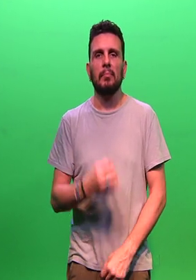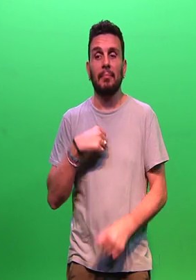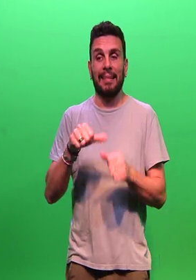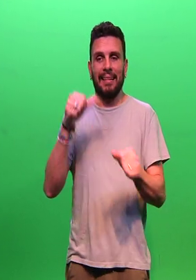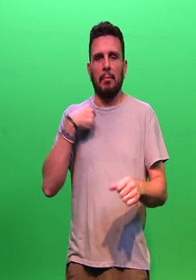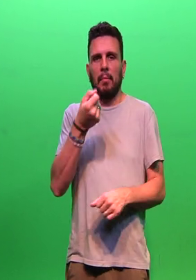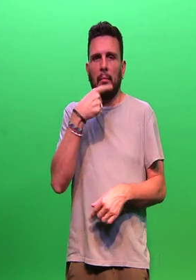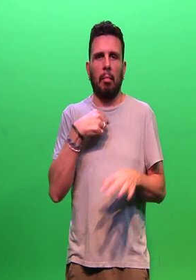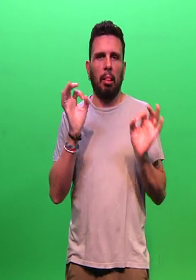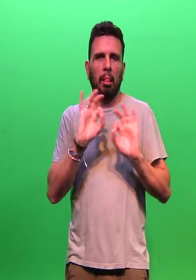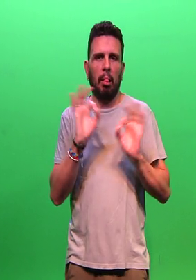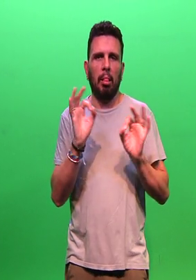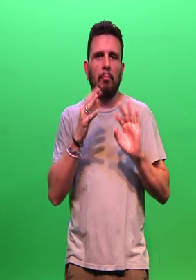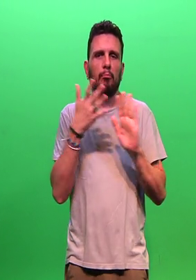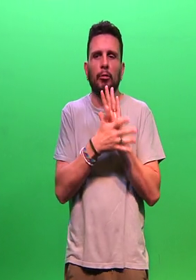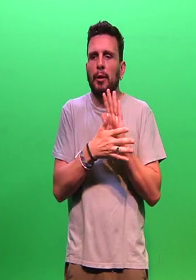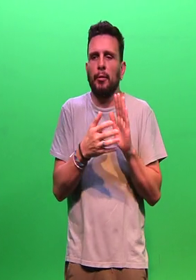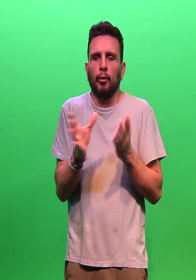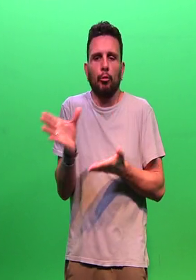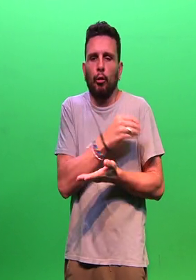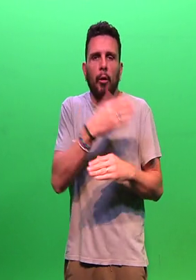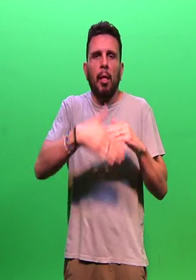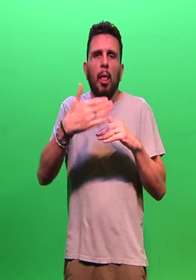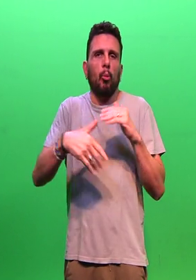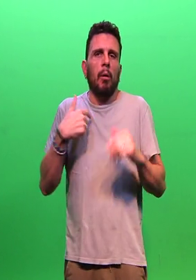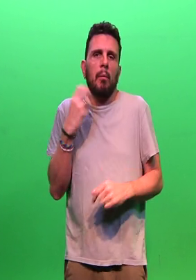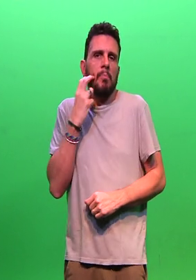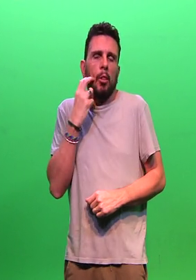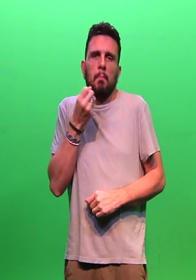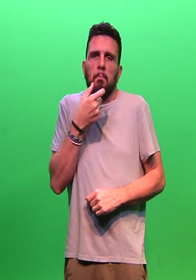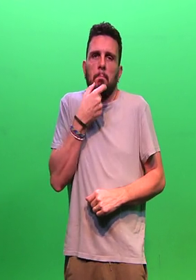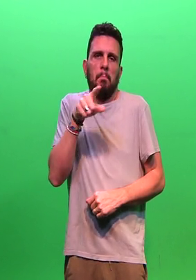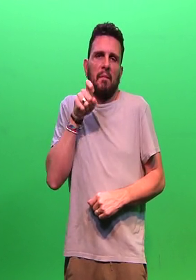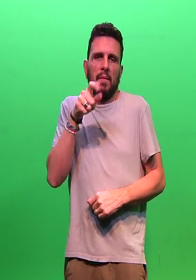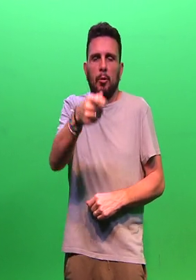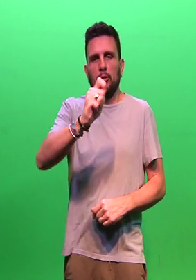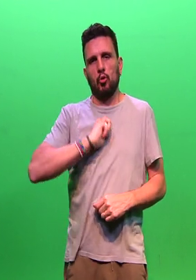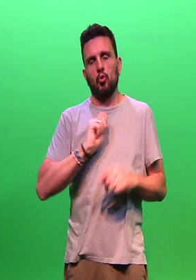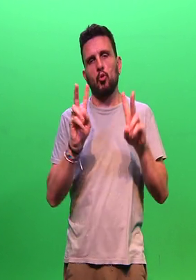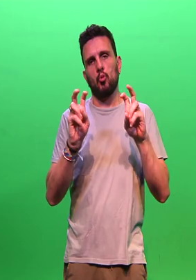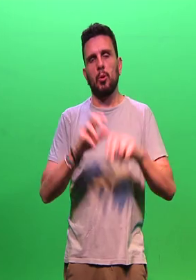No he pres cap pastilla, perquè les tinc totes caducades i em fa por. Prefereixo que me'n doneu unes de noves.